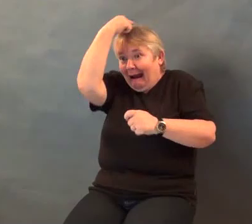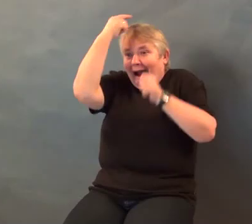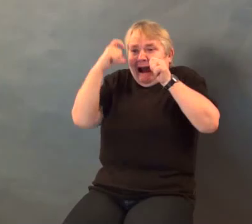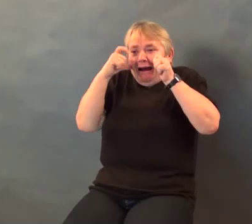Byłby wtedy krzyk.